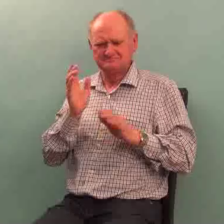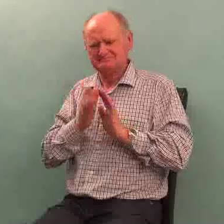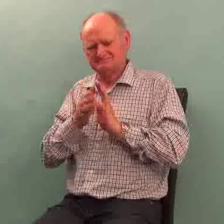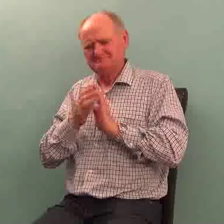Koniec.